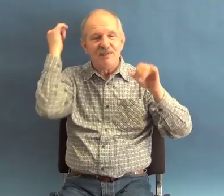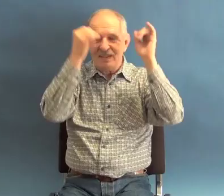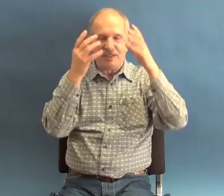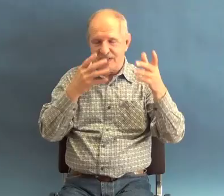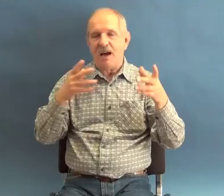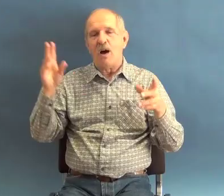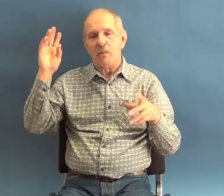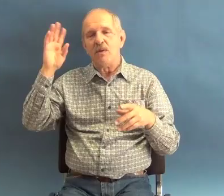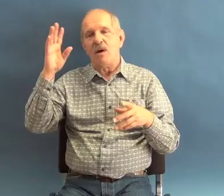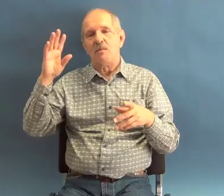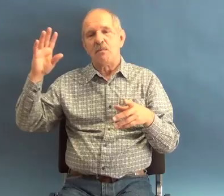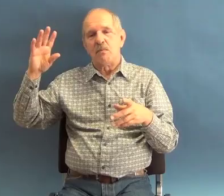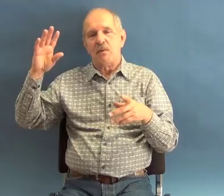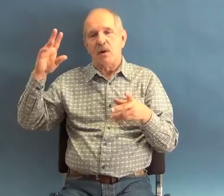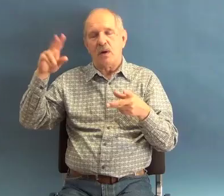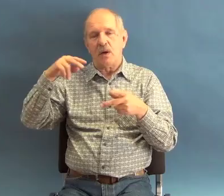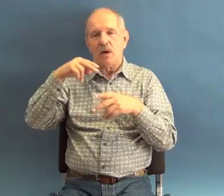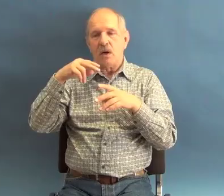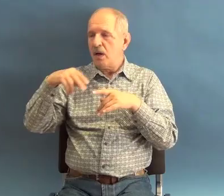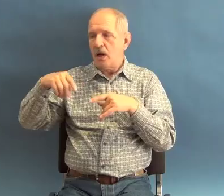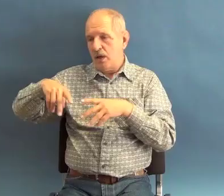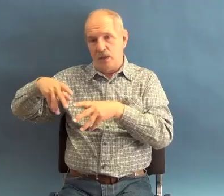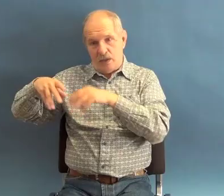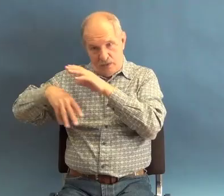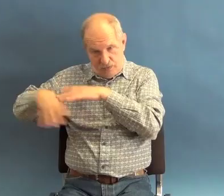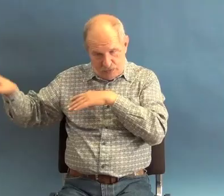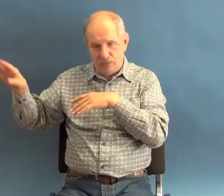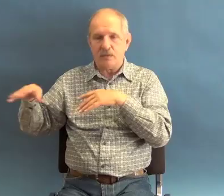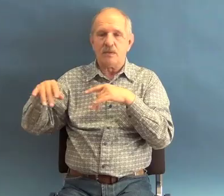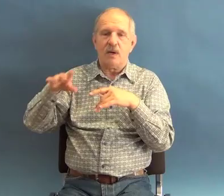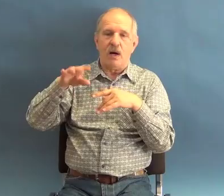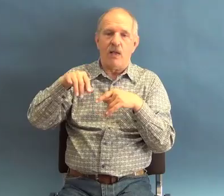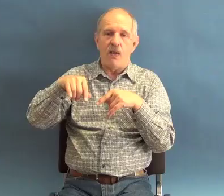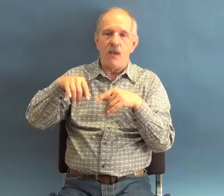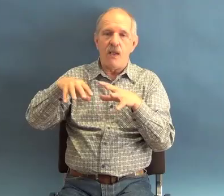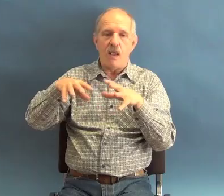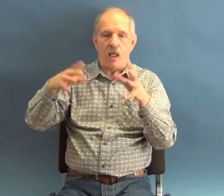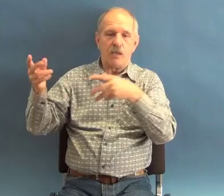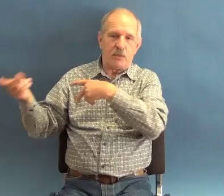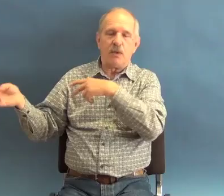Po wyjściu, potem wszyscy wrócili.